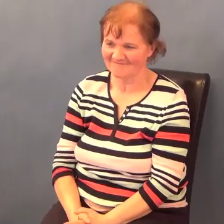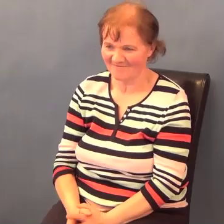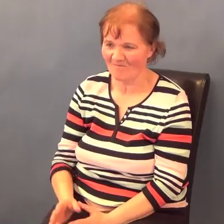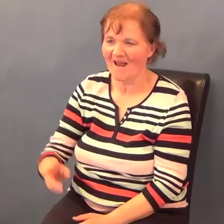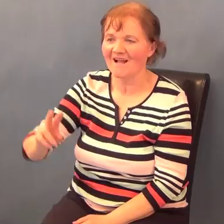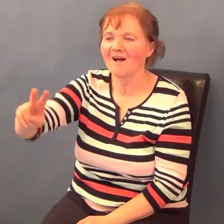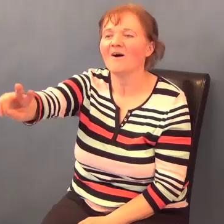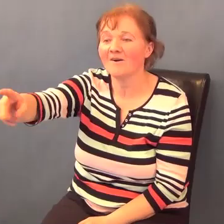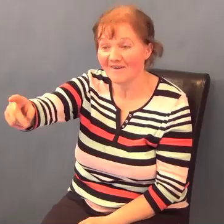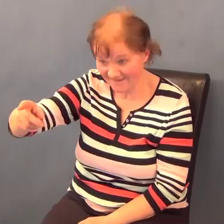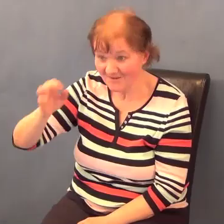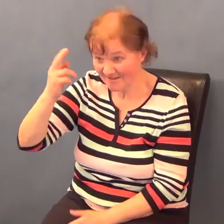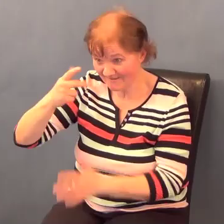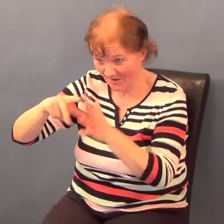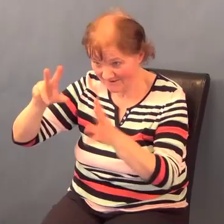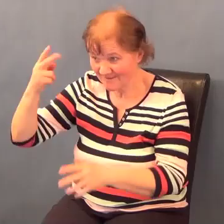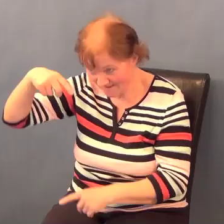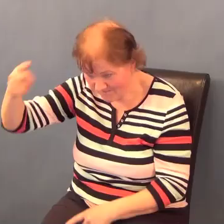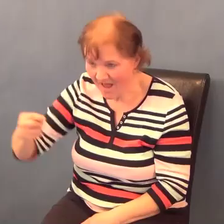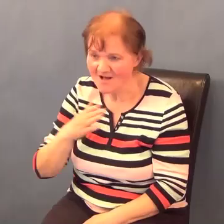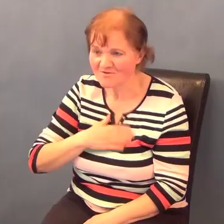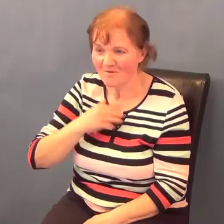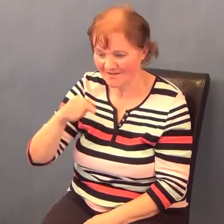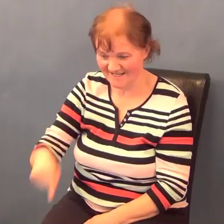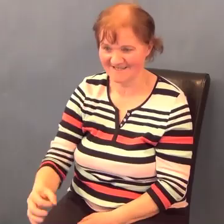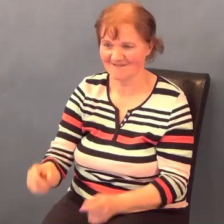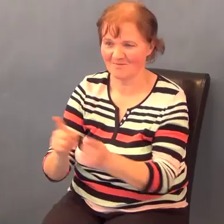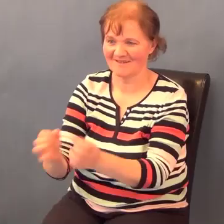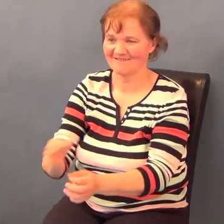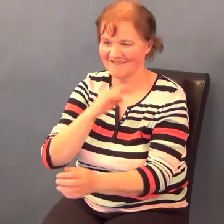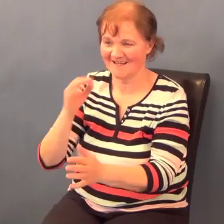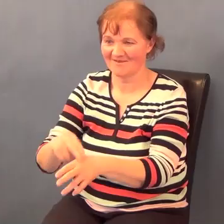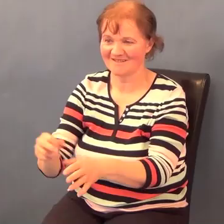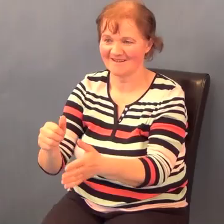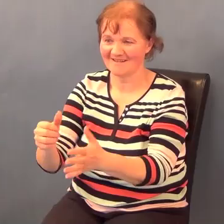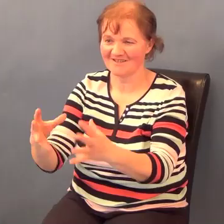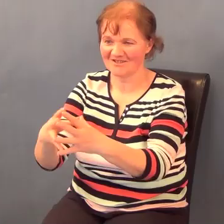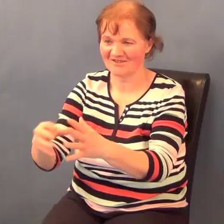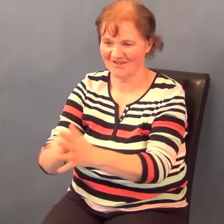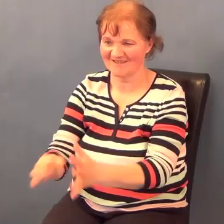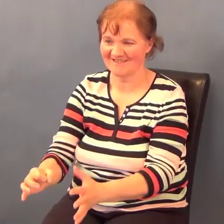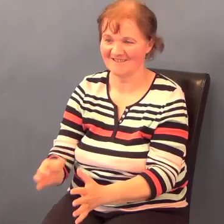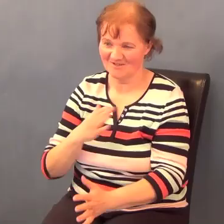A drugie, tak, następna niedziela dwudziestego ósmego i w tą sobotę wystarczy o godzinie dziesiątej.